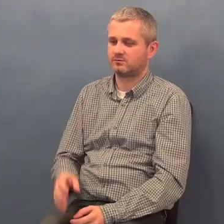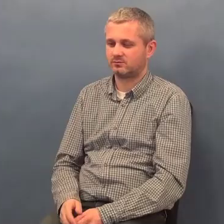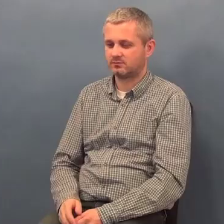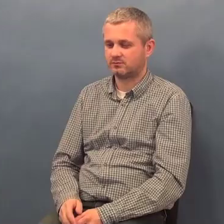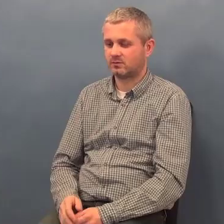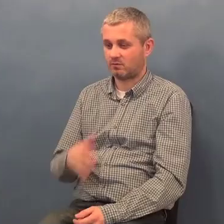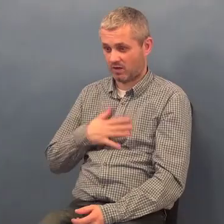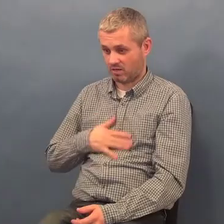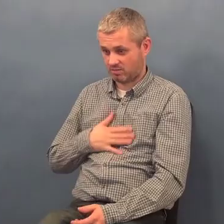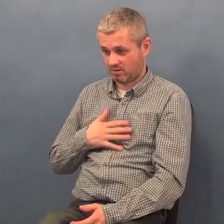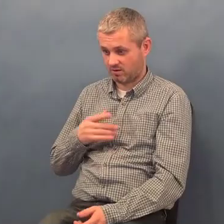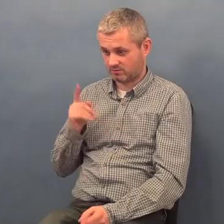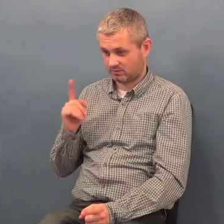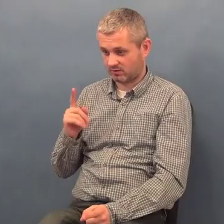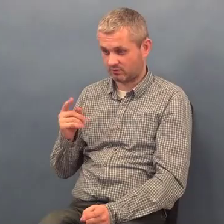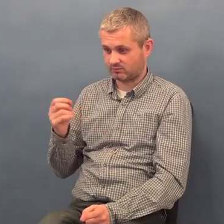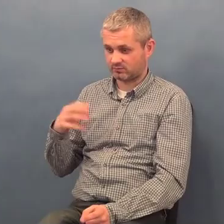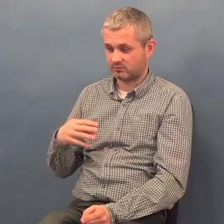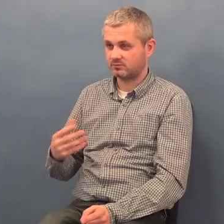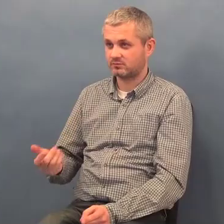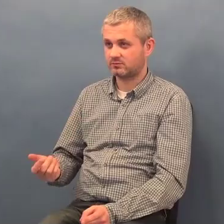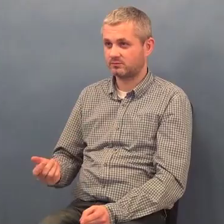Zakaz korzystania z wanny, tylko prysznic.